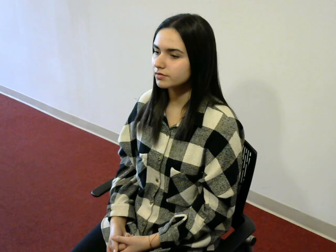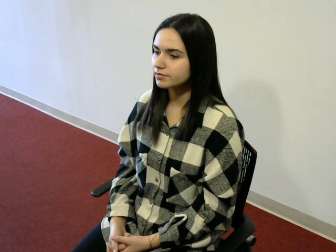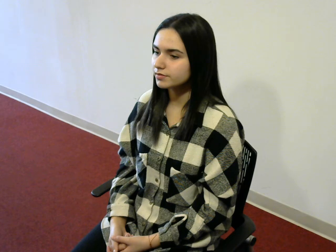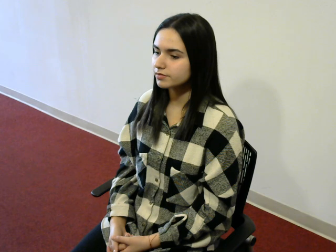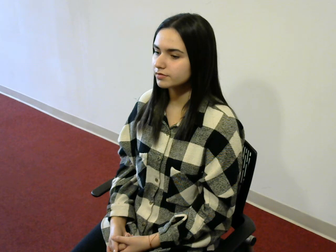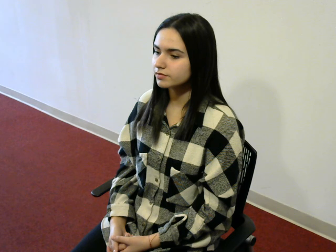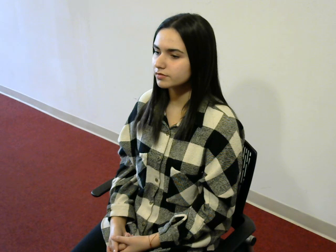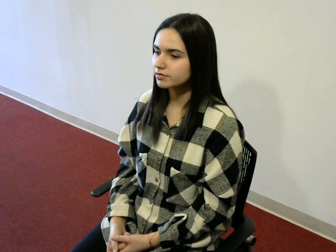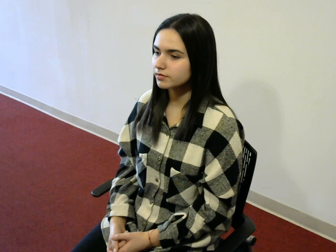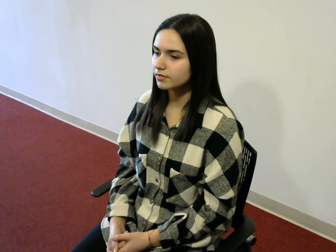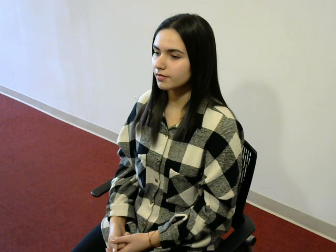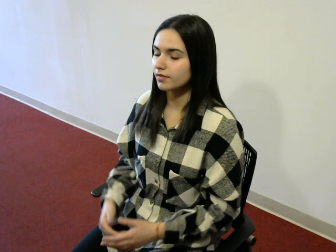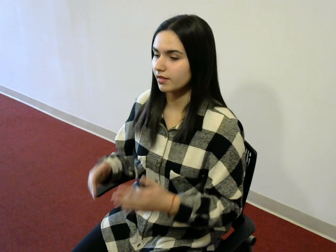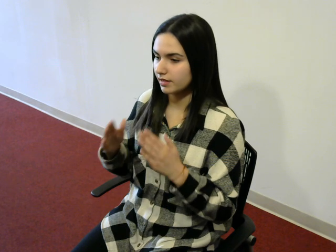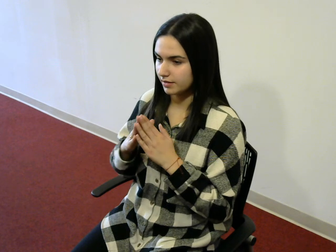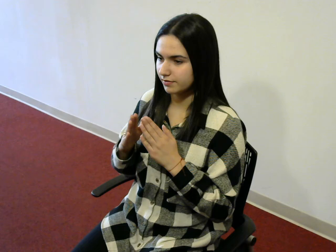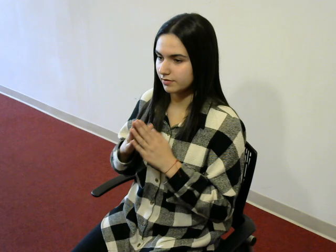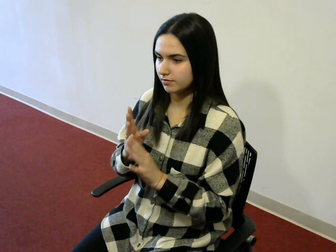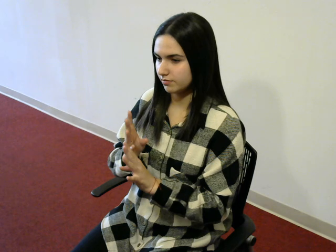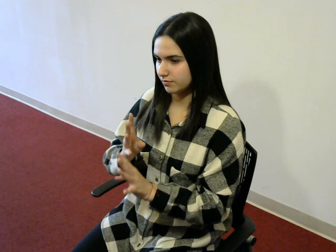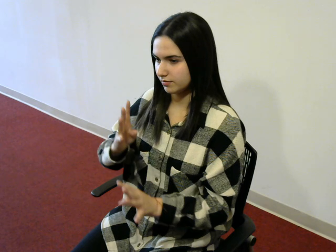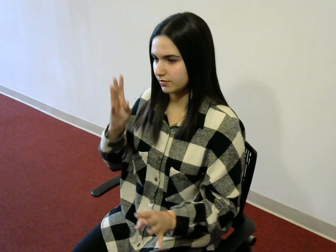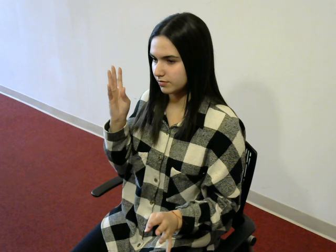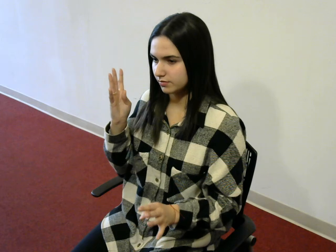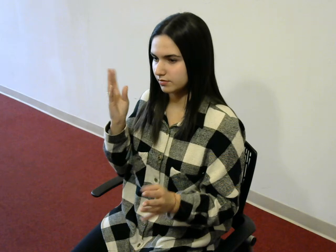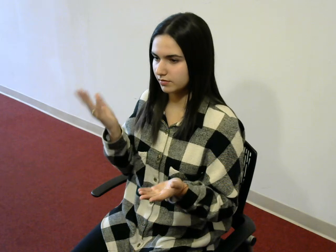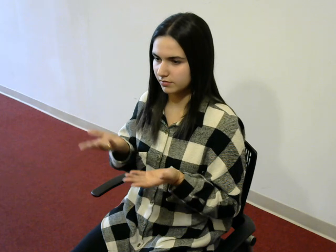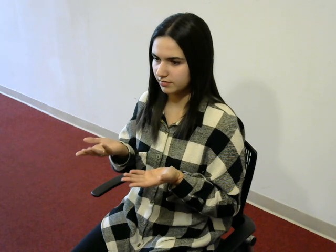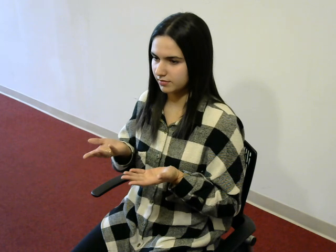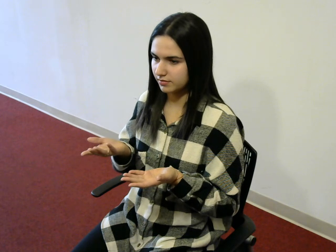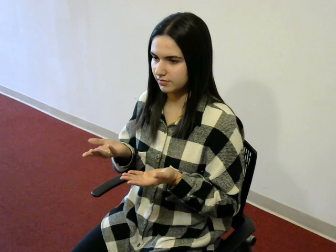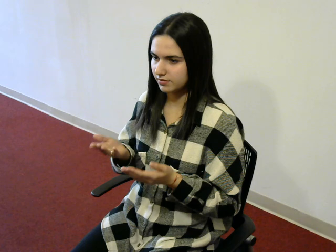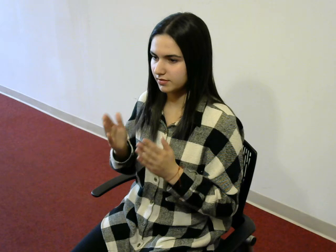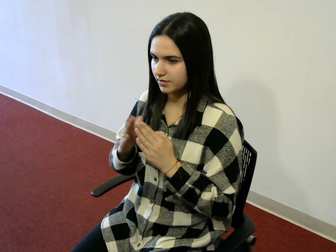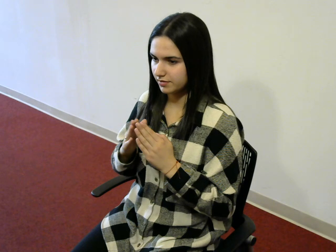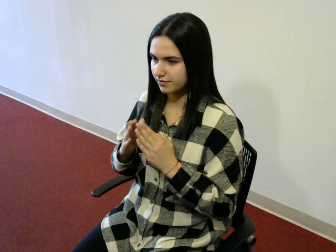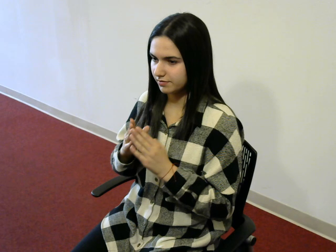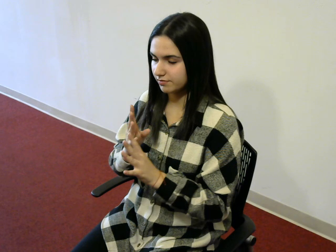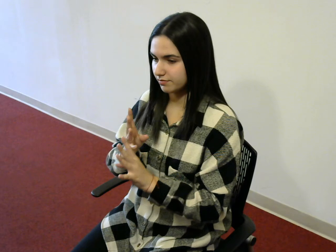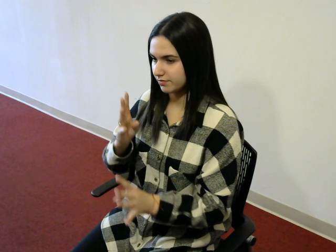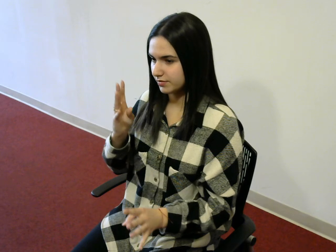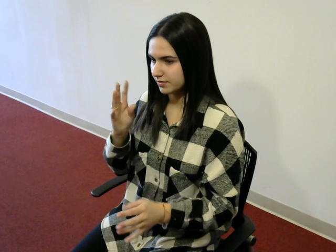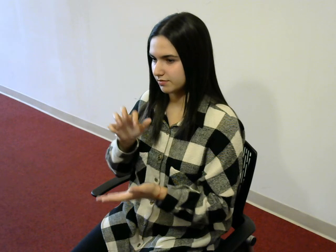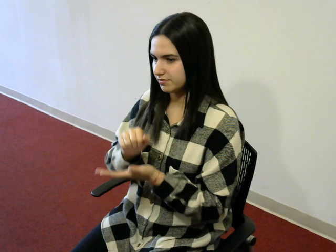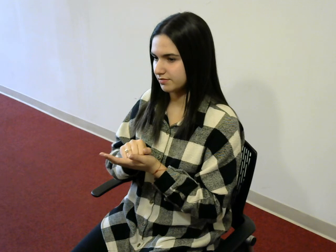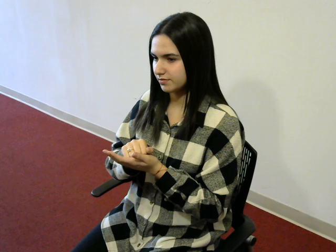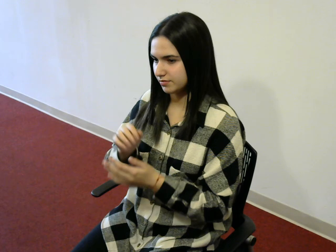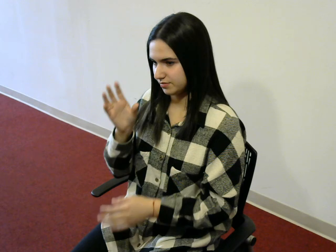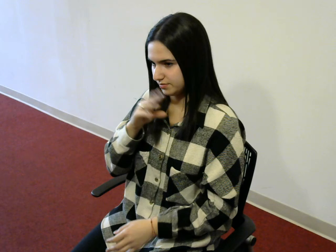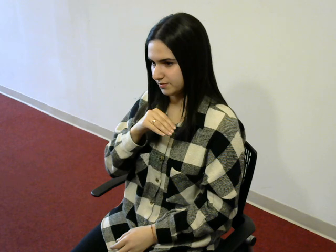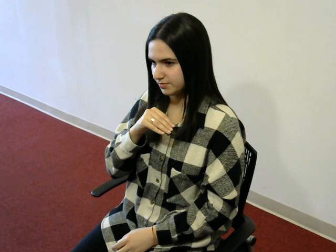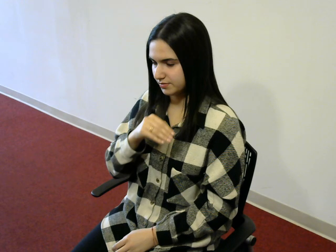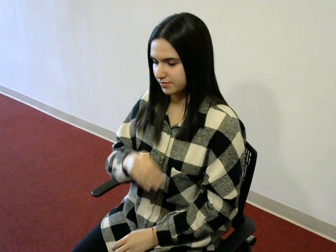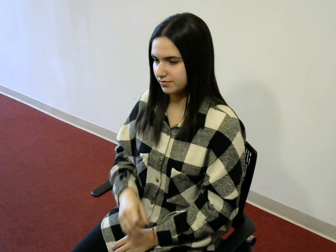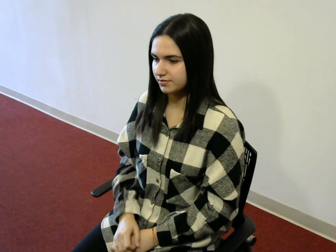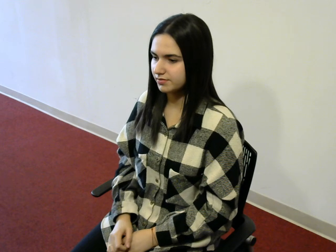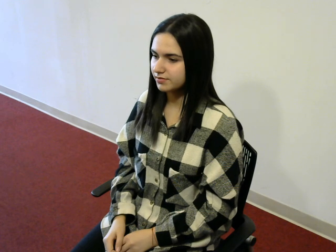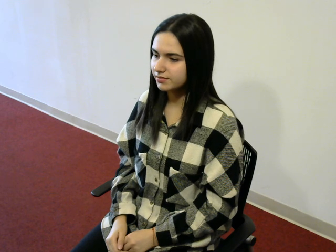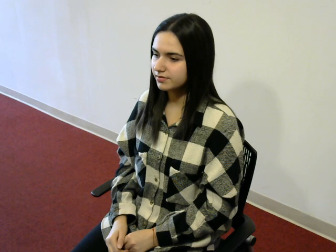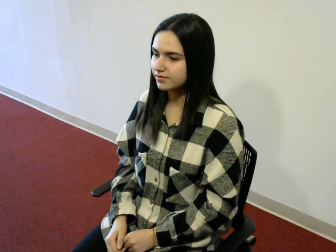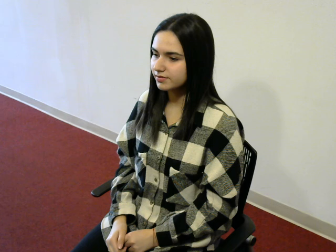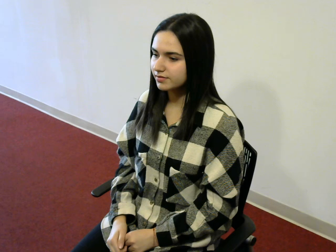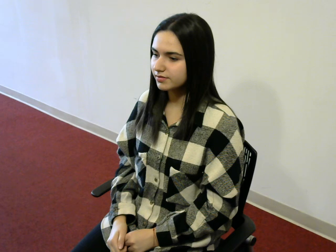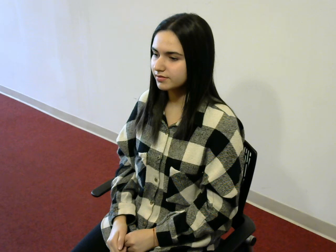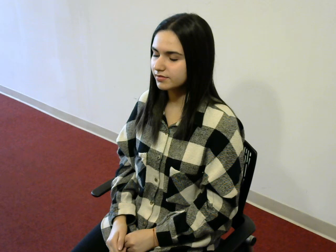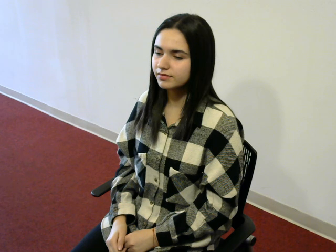Ev növbəsinə necə növbə tuta bilərəm?